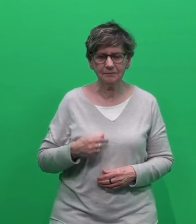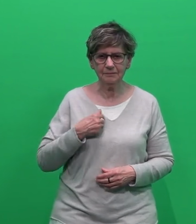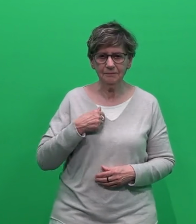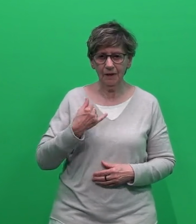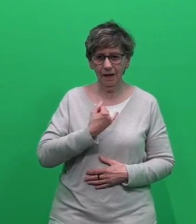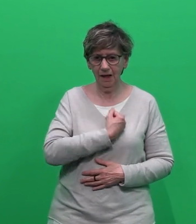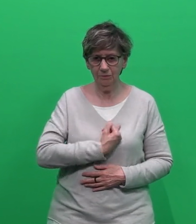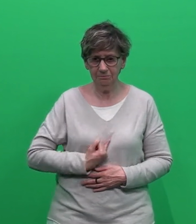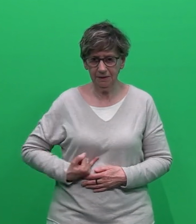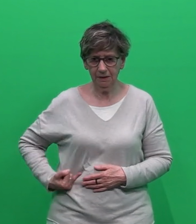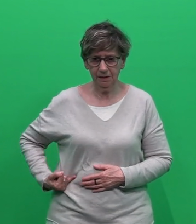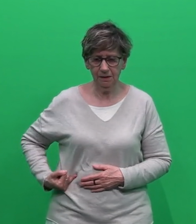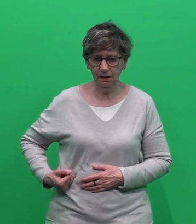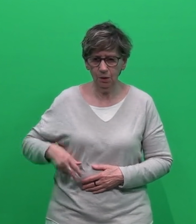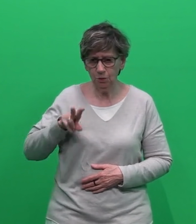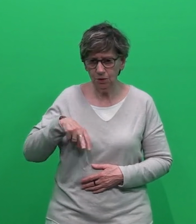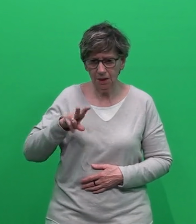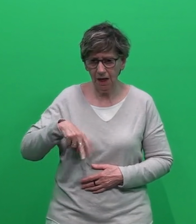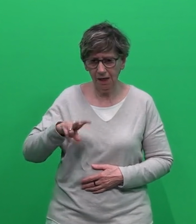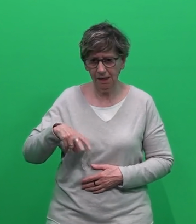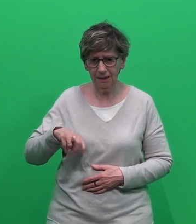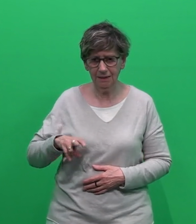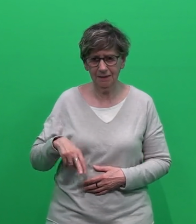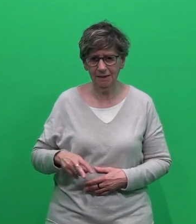No tinc mai gana.